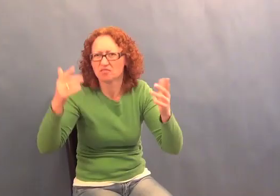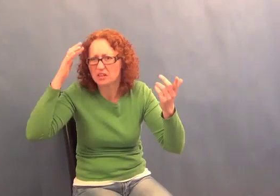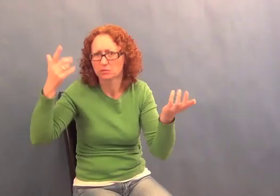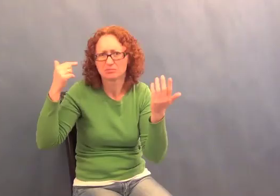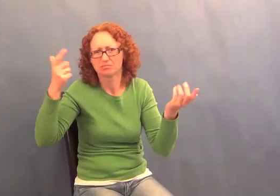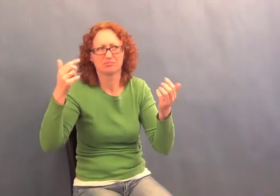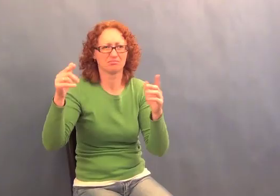Czy wiedzą?